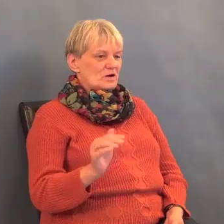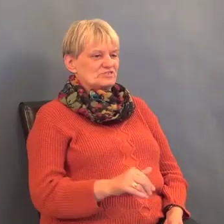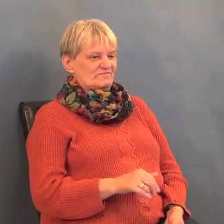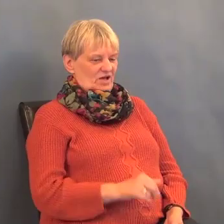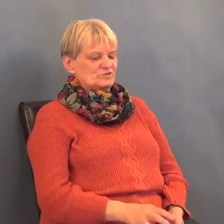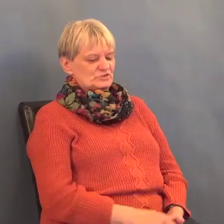Możliwości...